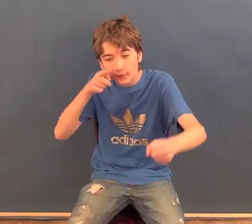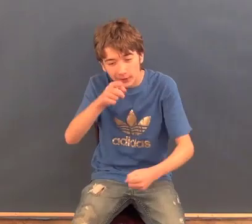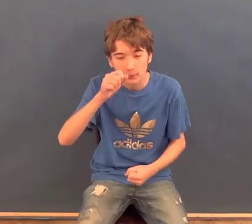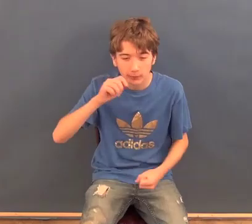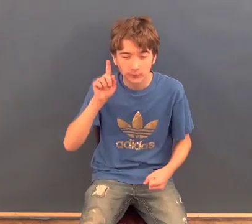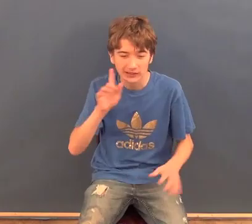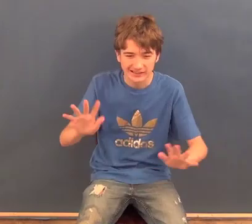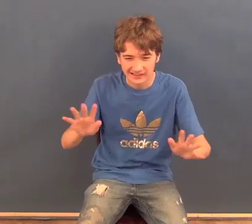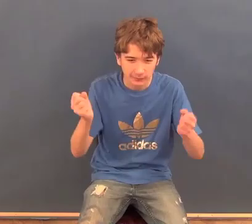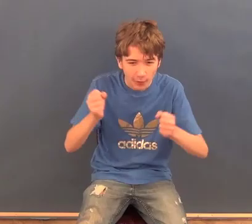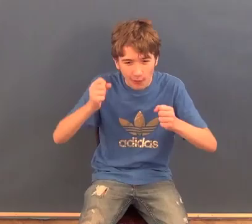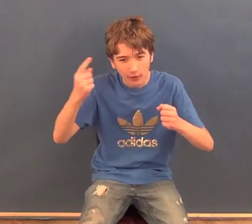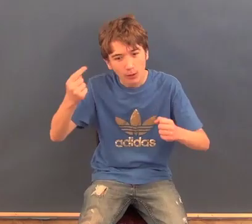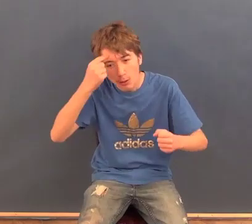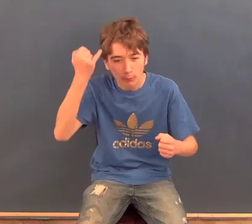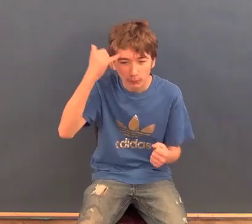Boi się, że nie trafi.